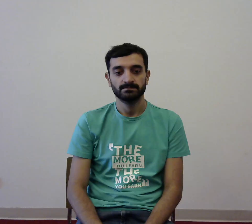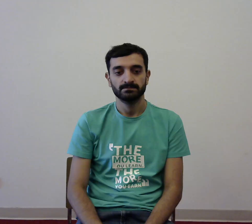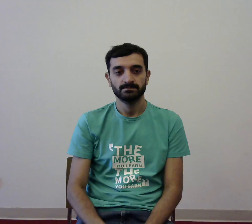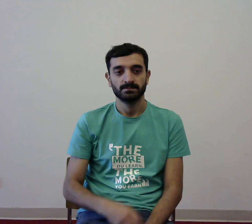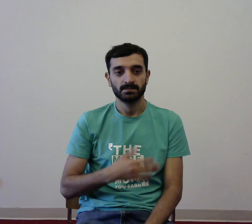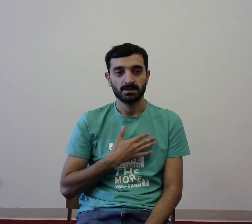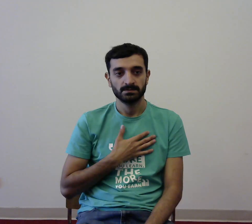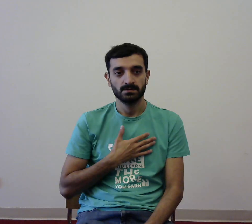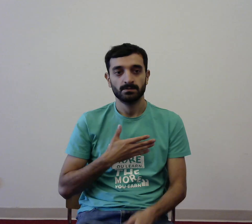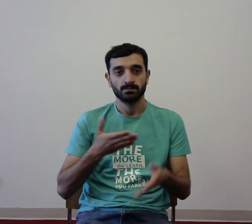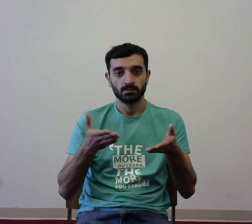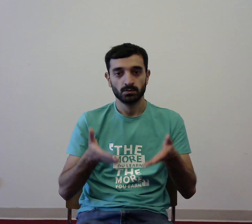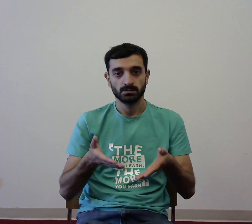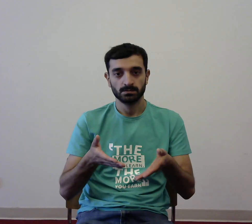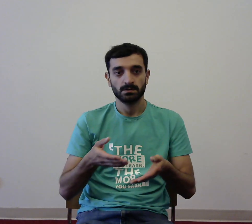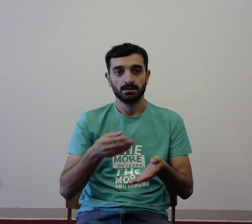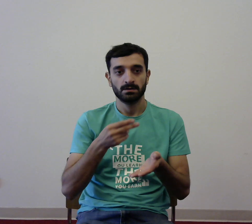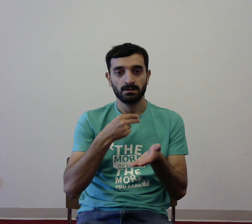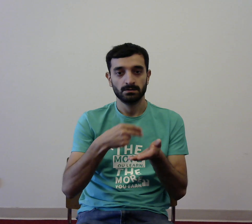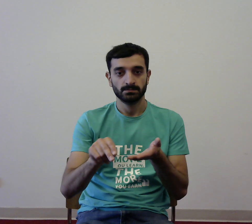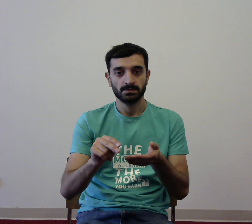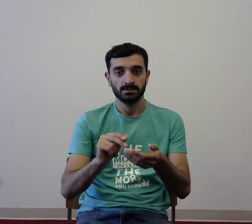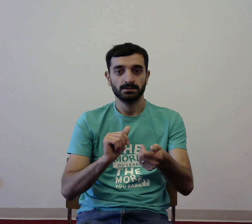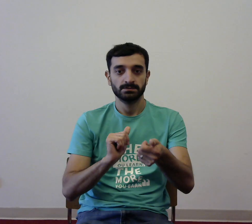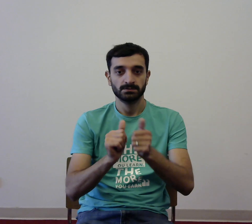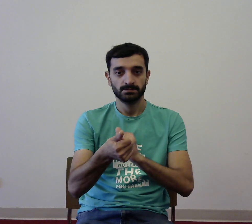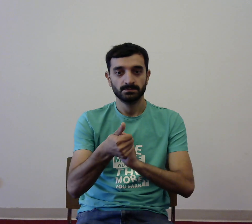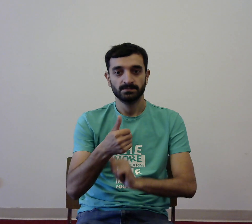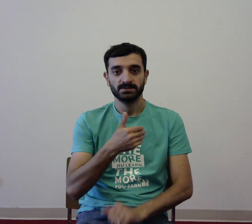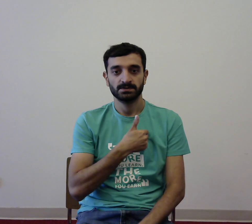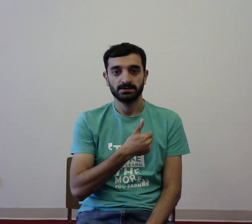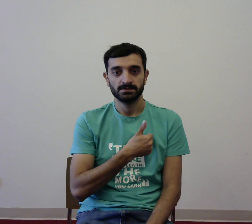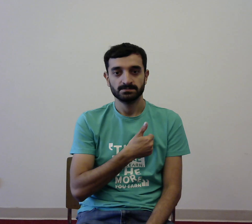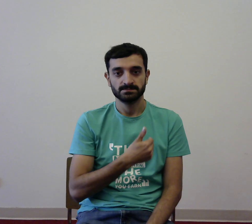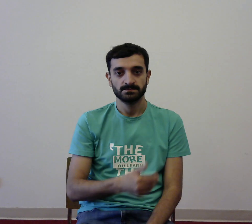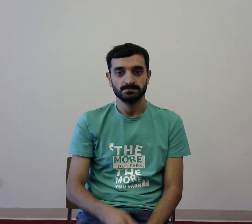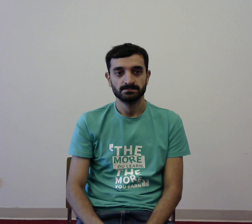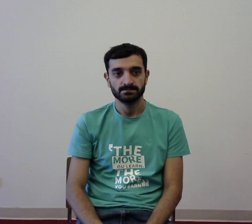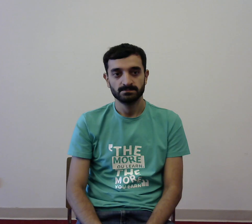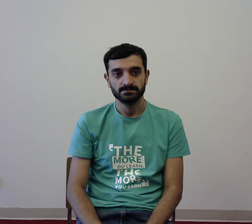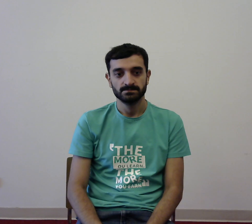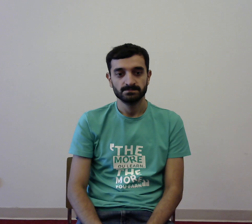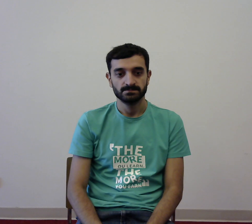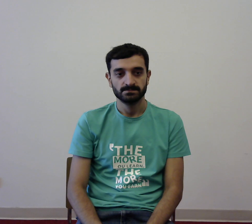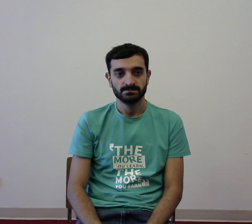Mən buradan aldıqlarımı dəyişmək istəyirəm